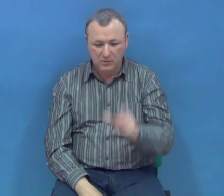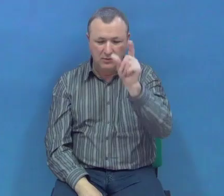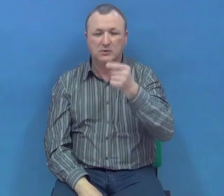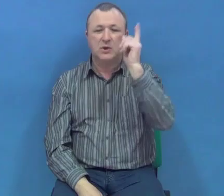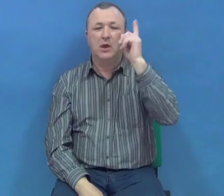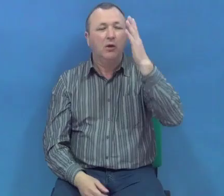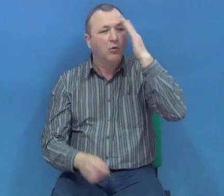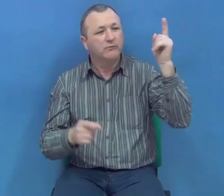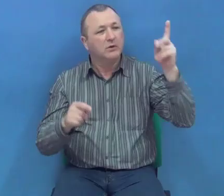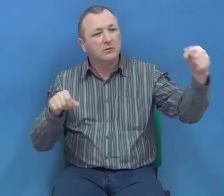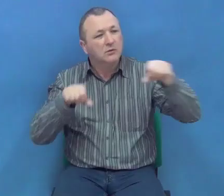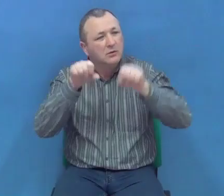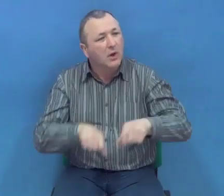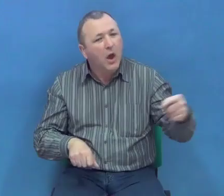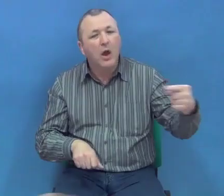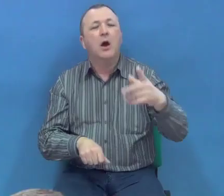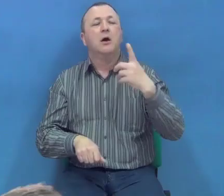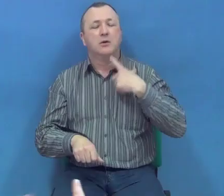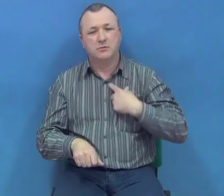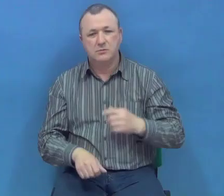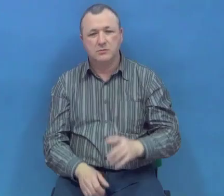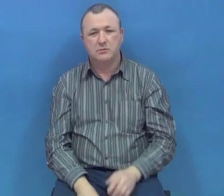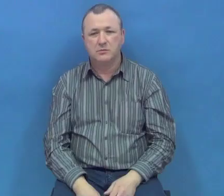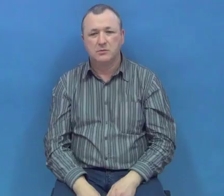Znak z wykrzyknikiem znaczy, że jest zakaz. Trzeba uważać na nadjeżdżającą drezynę.